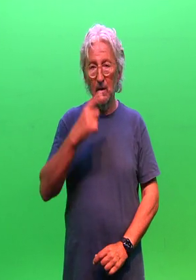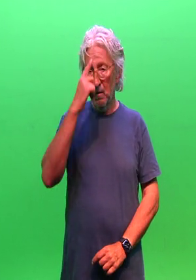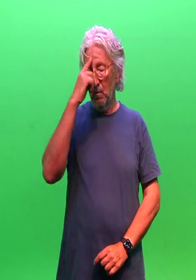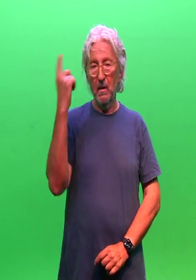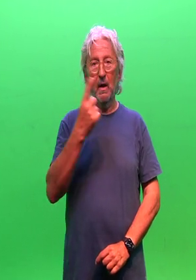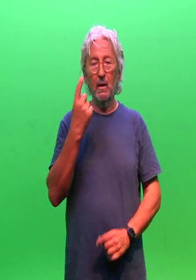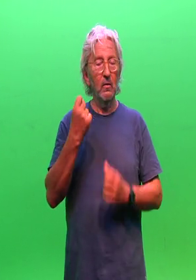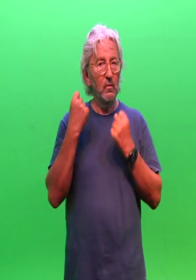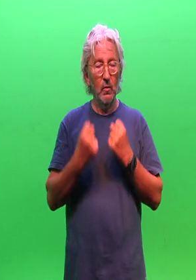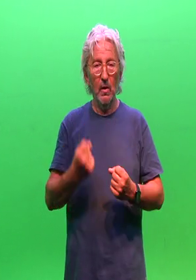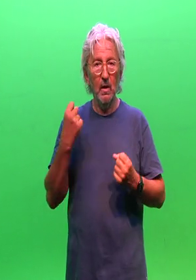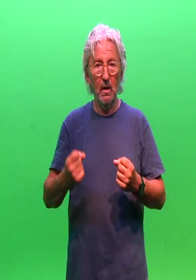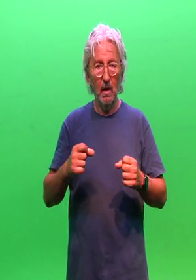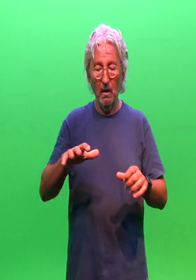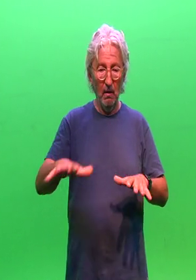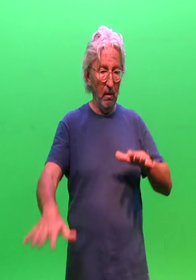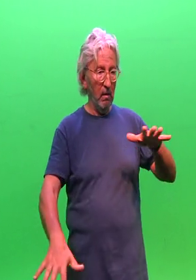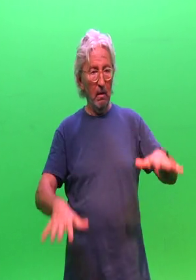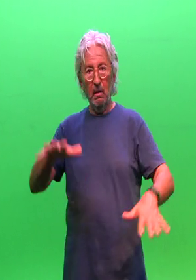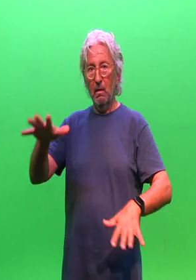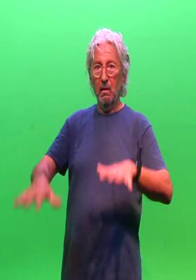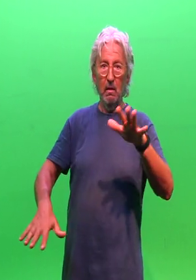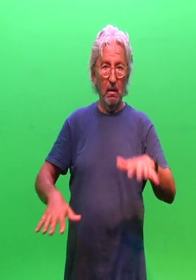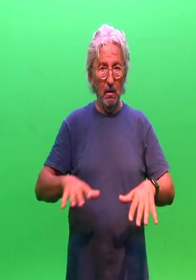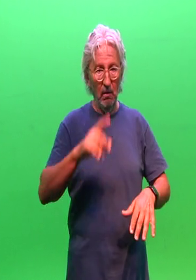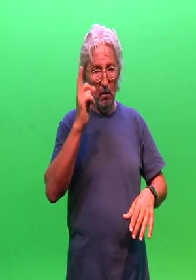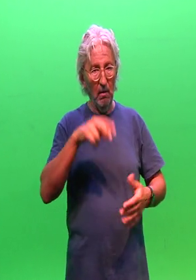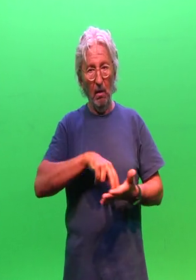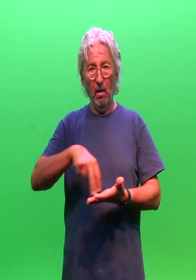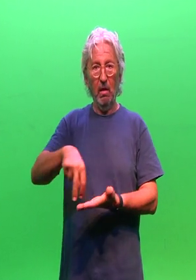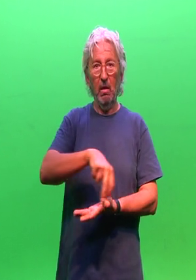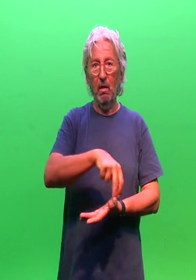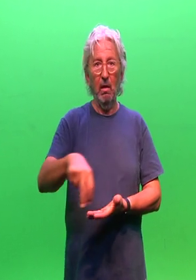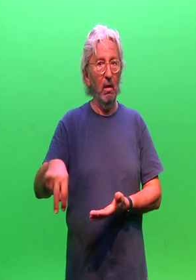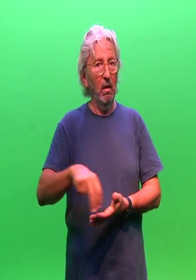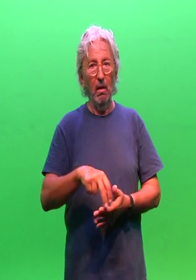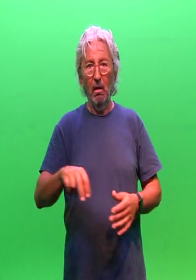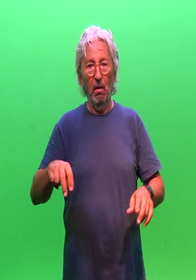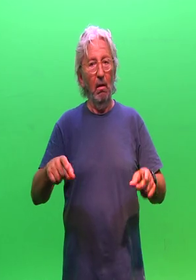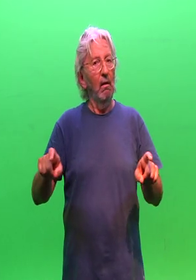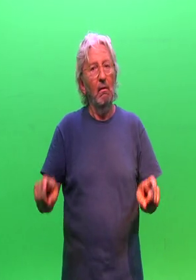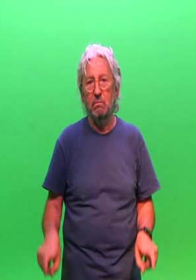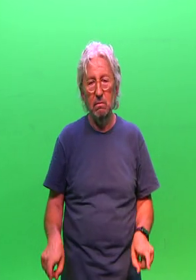Em marejo molt, perdo l'equilibri i faig esses, he de seure i descansar.